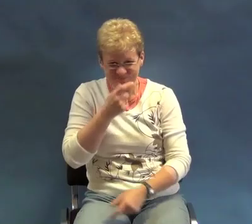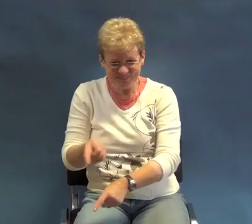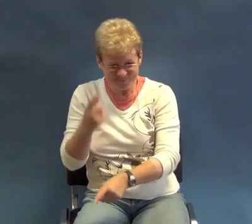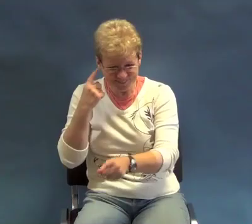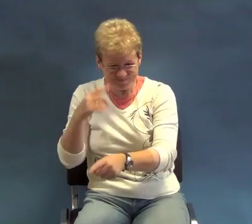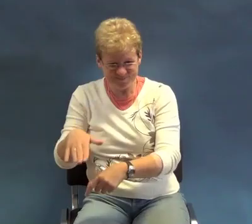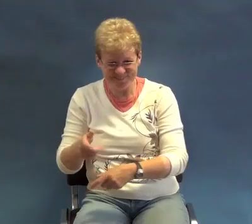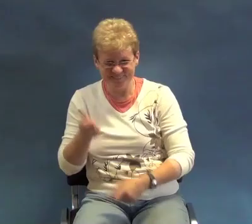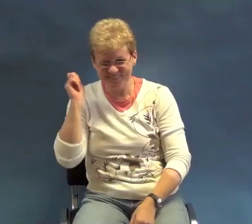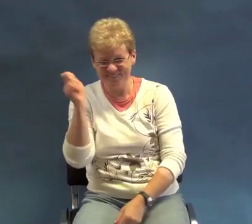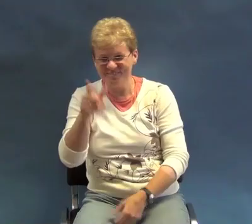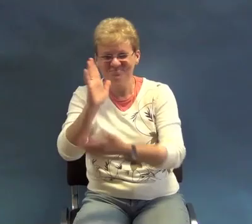Mały chłopiec posłuchał i niszczył okna rzucając w nie kamieniami.